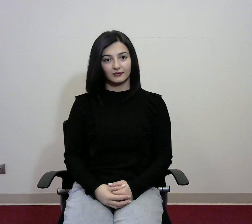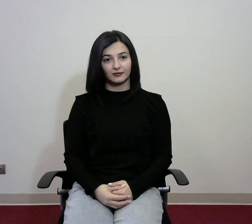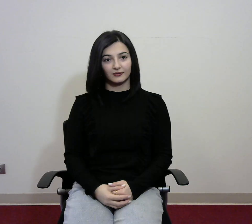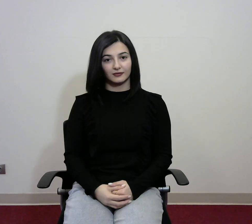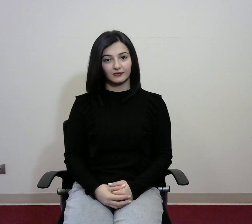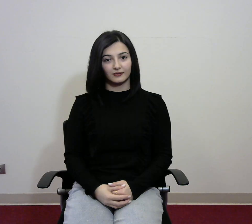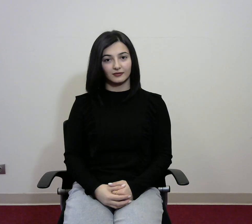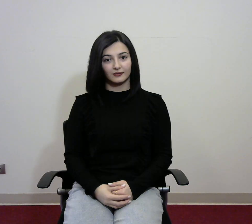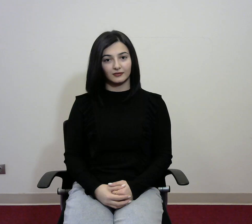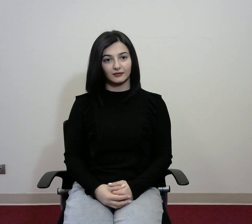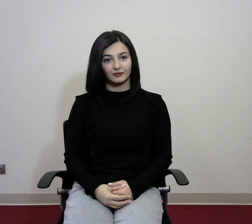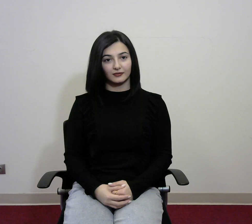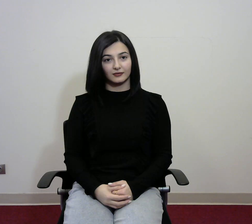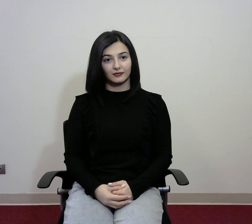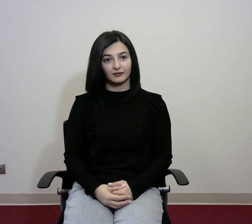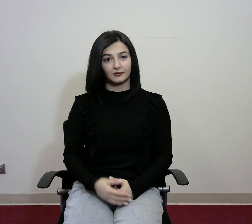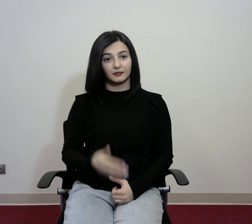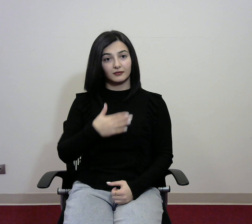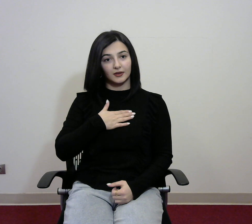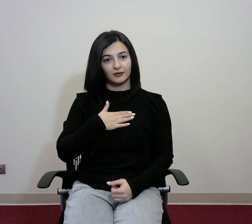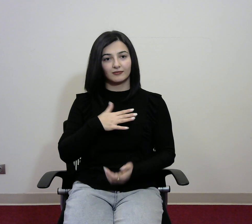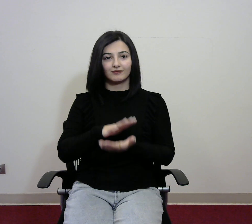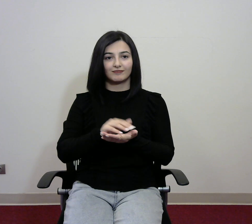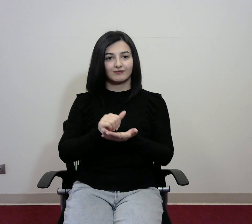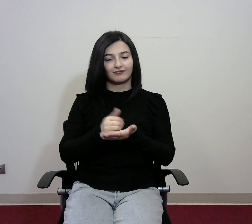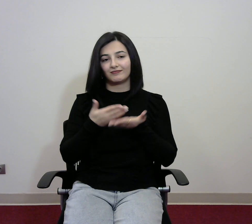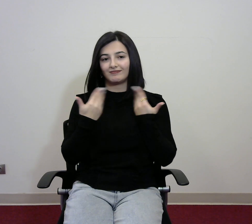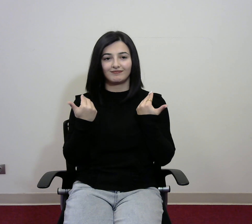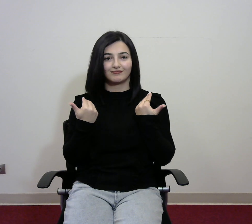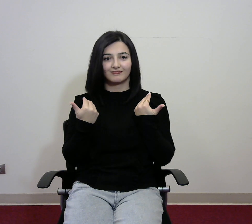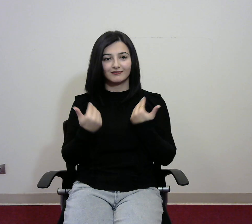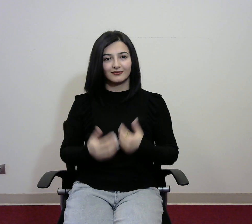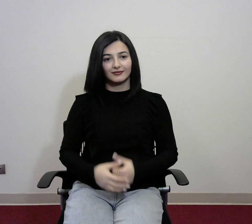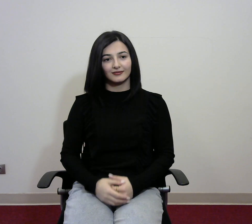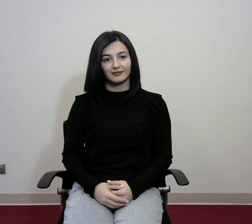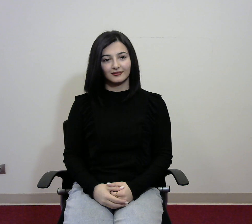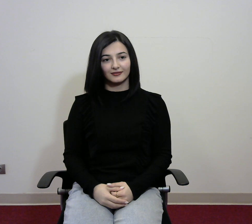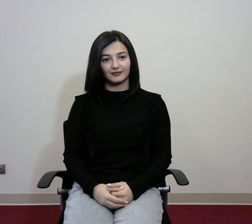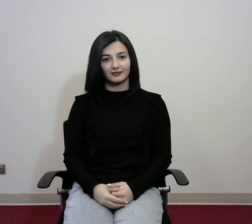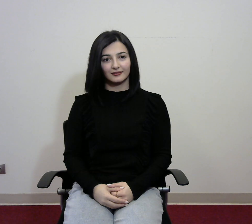Mənim ləqəbim yoxdur